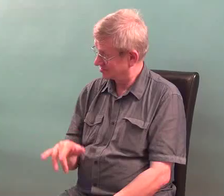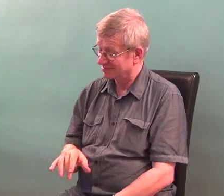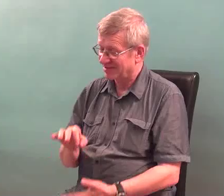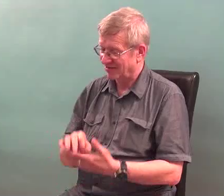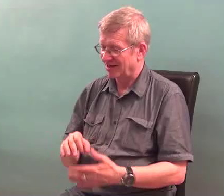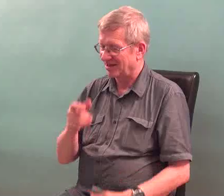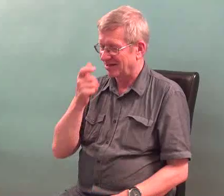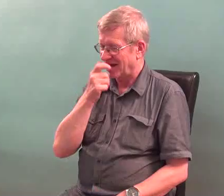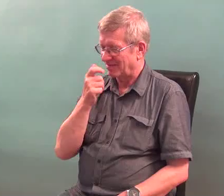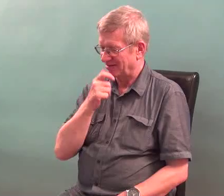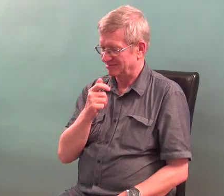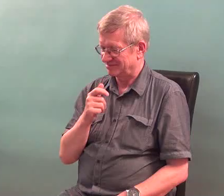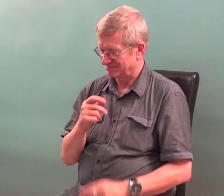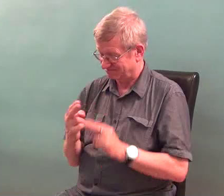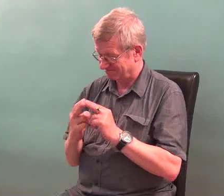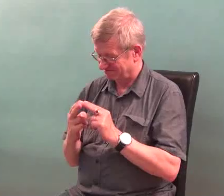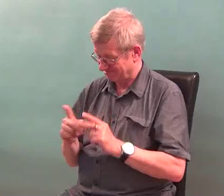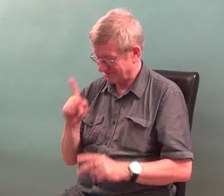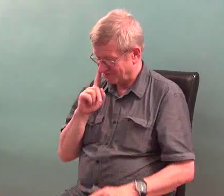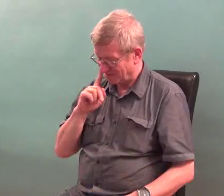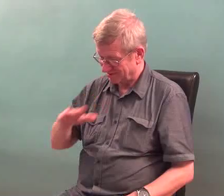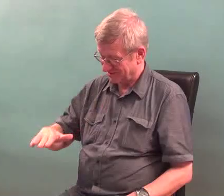Widać jak Charlie Chaplin umawia się z małym chłopcem.